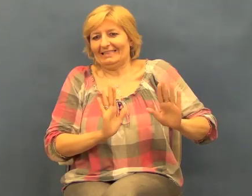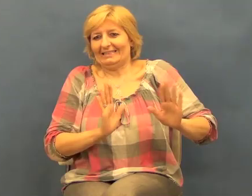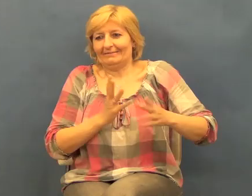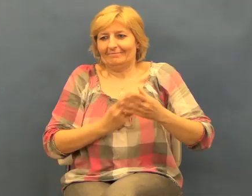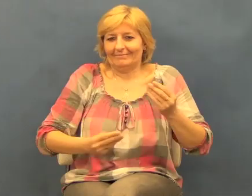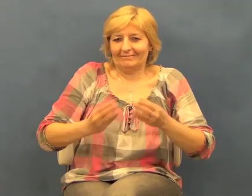I unika policjanta.